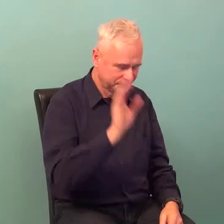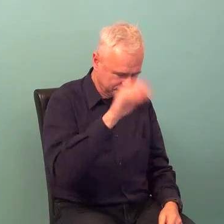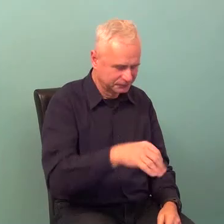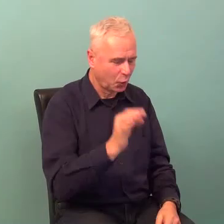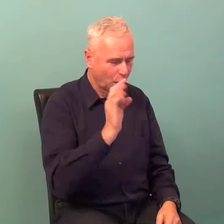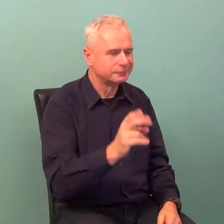Okej.